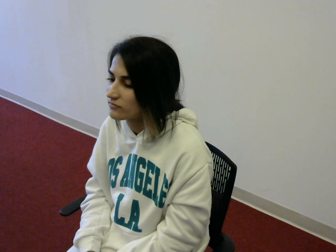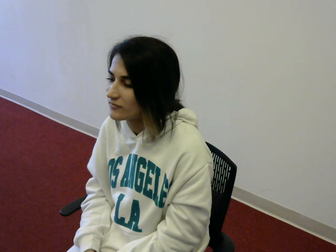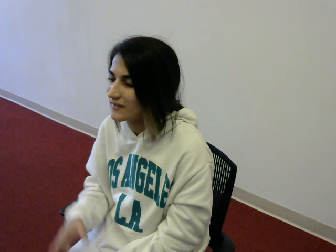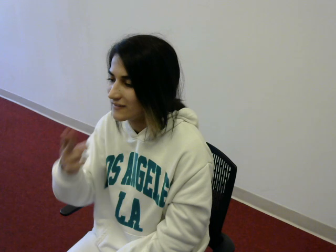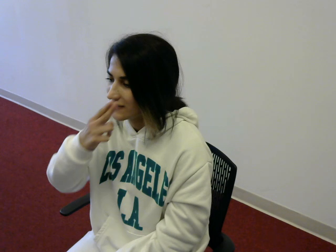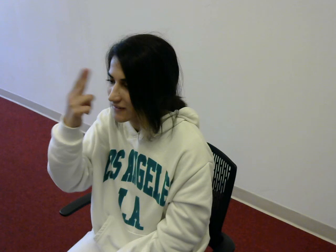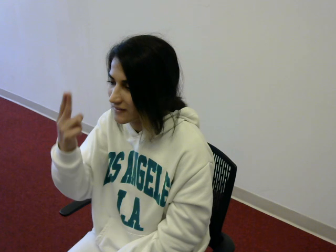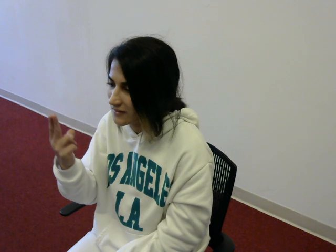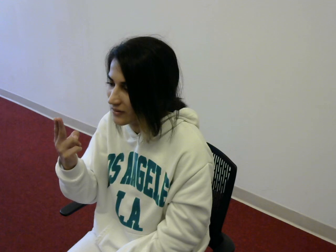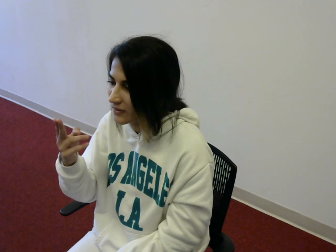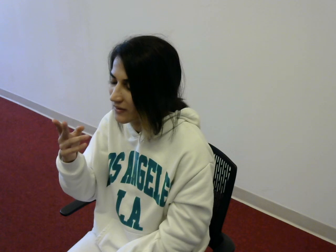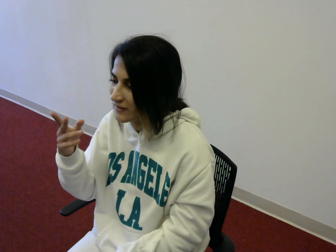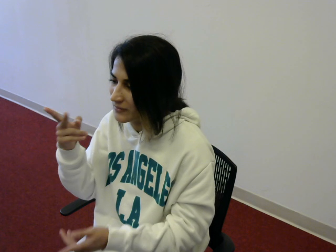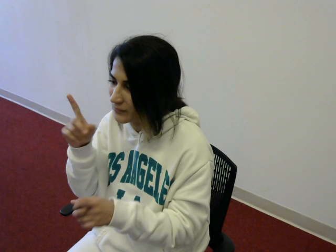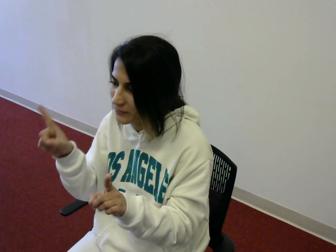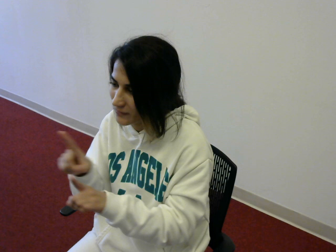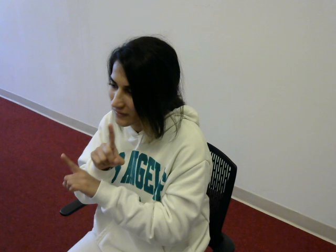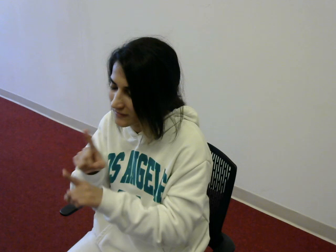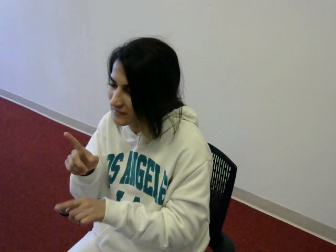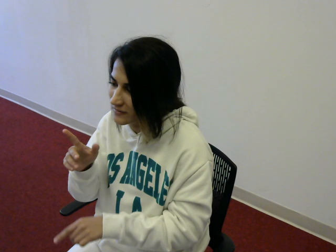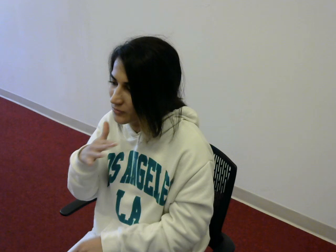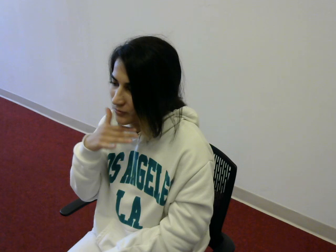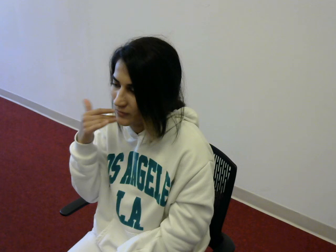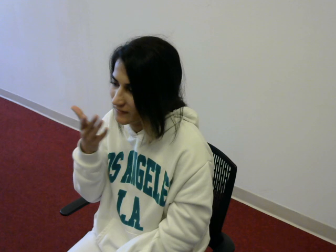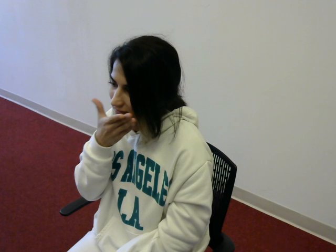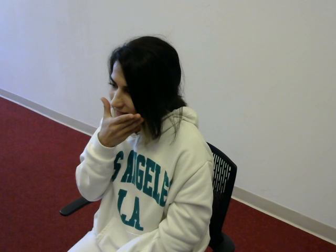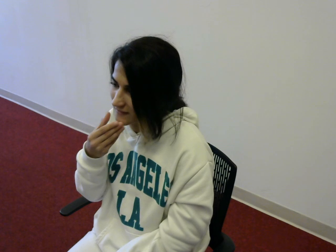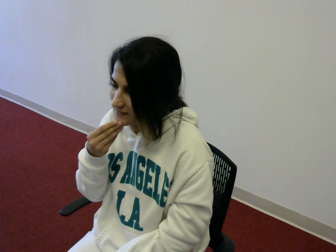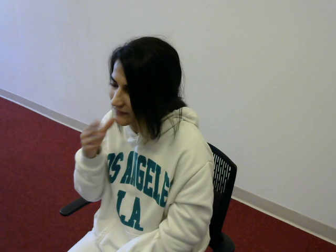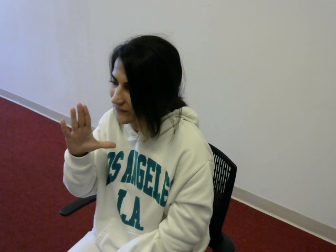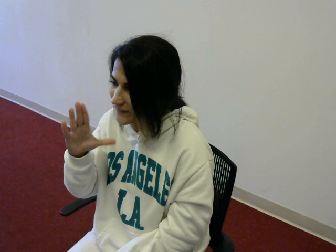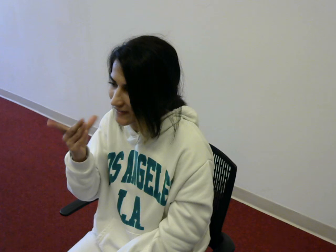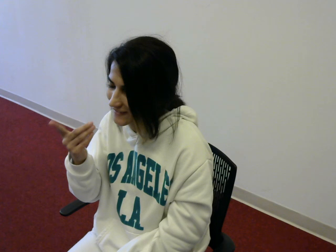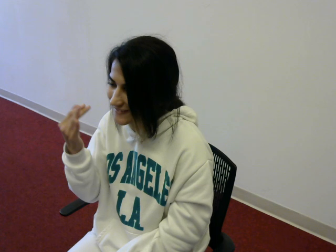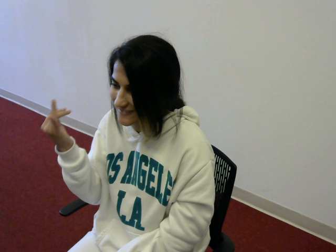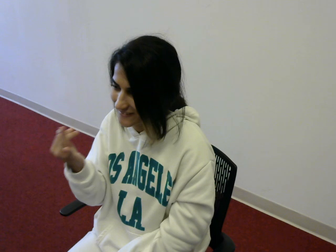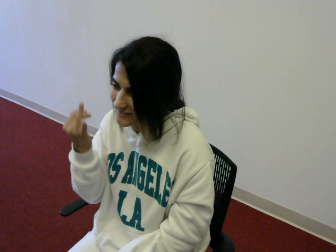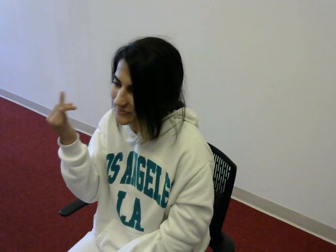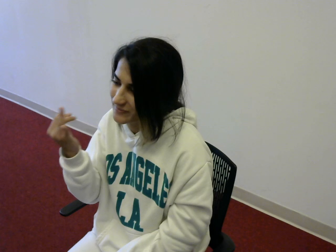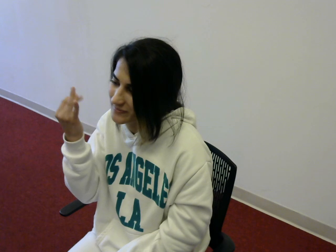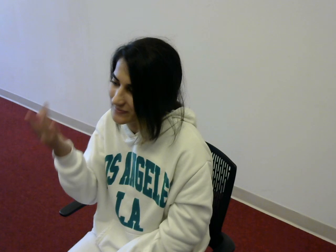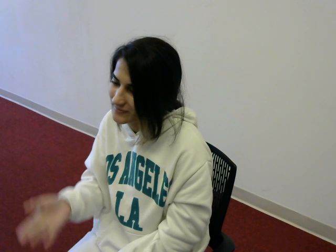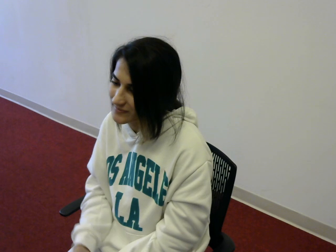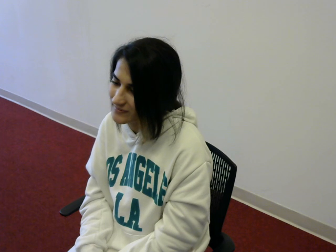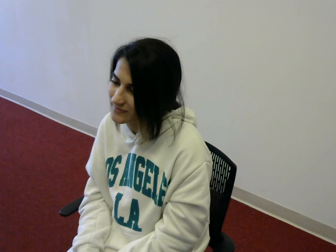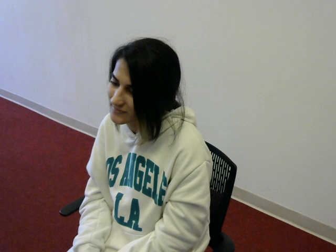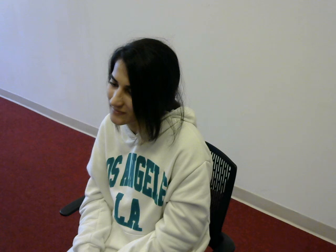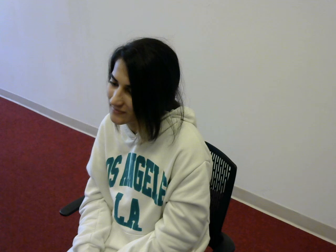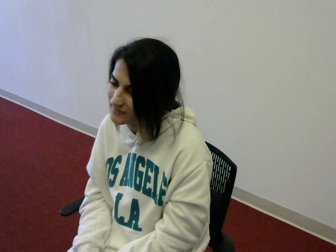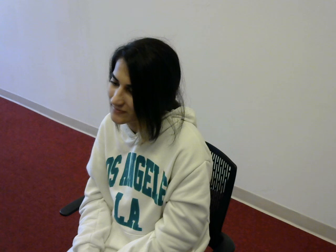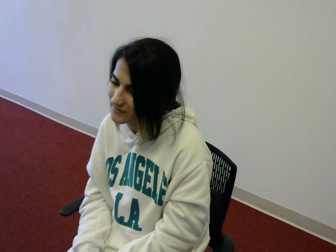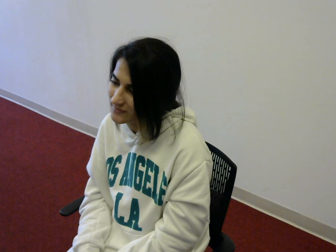Rəsm muzeyi çox gözəl və maraqlıdır